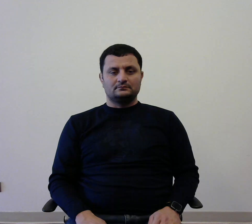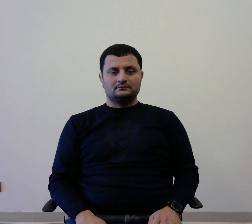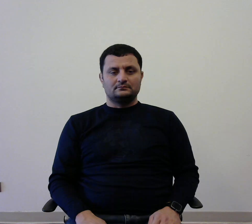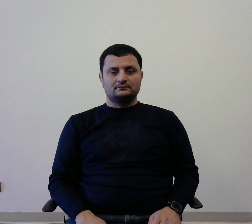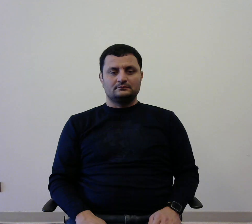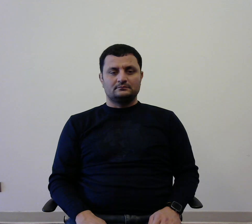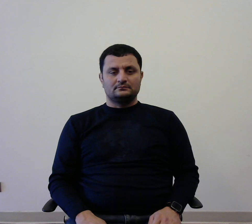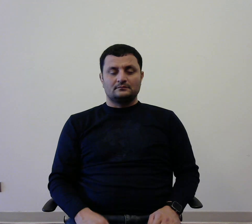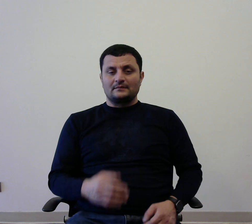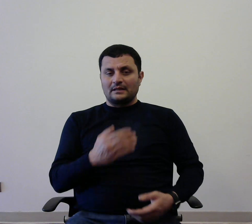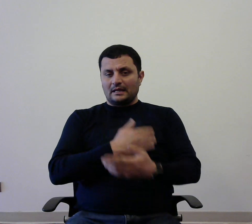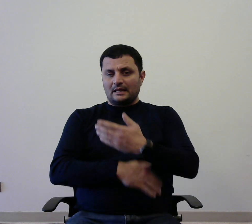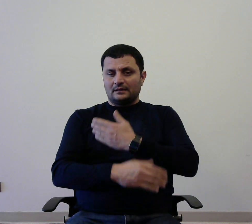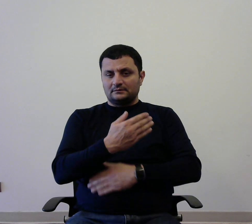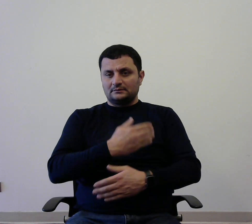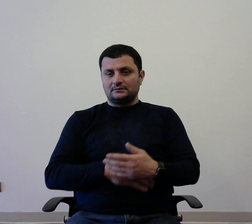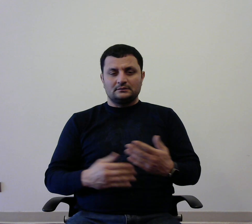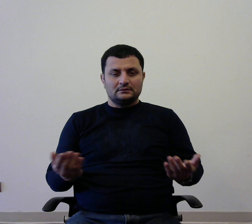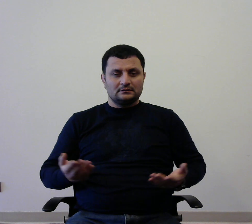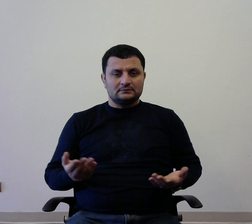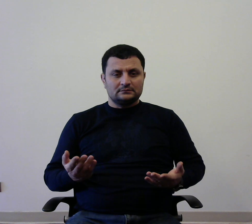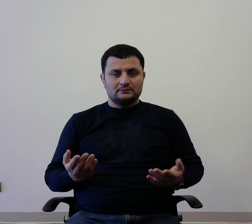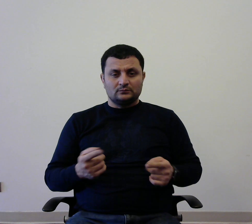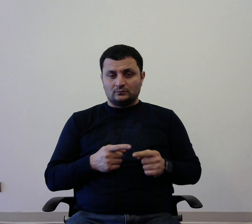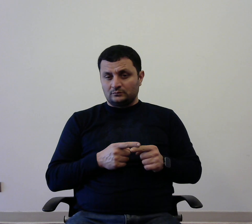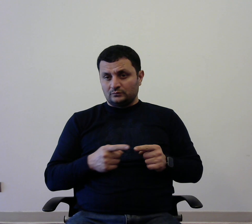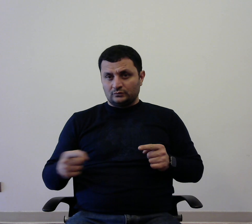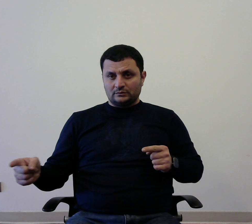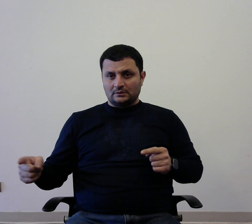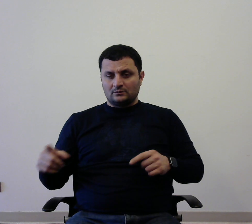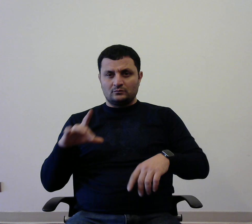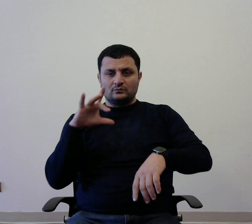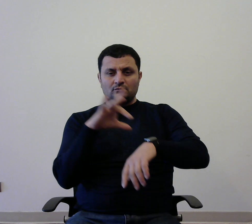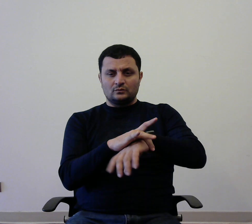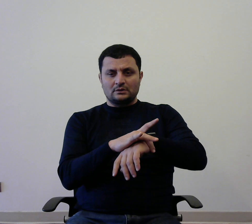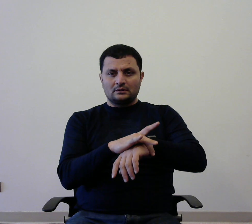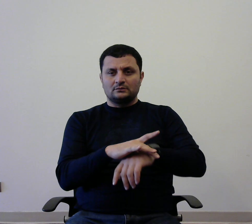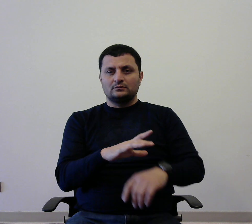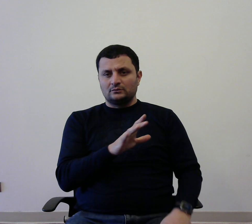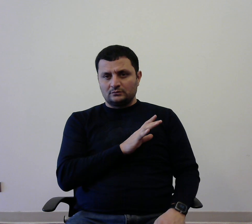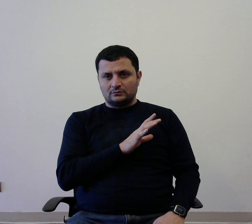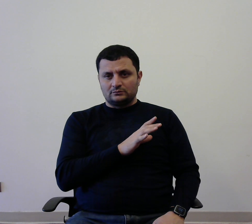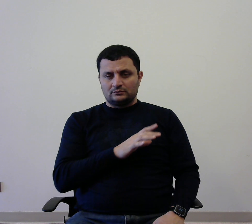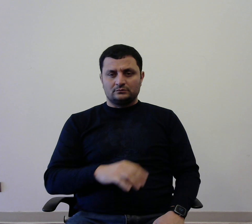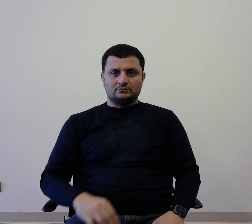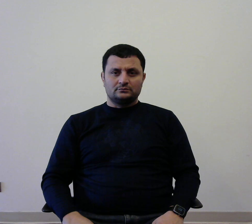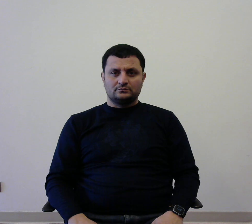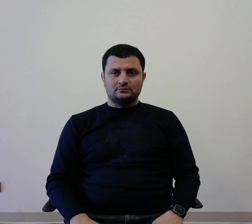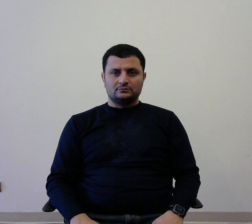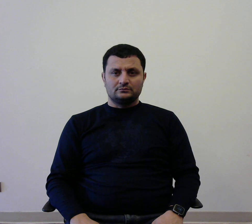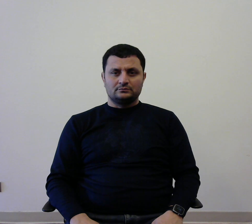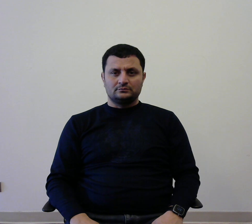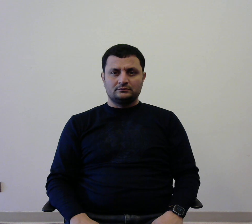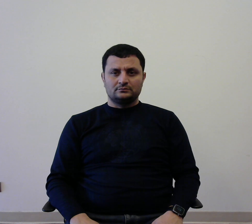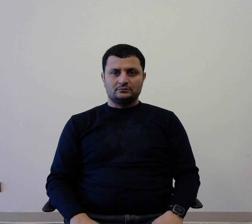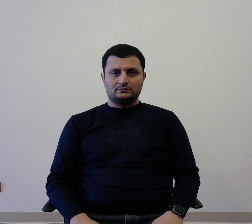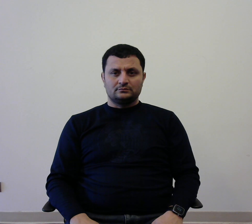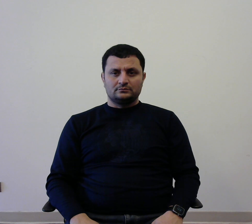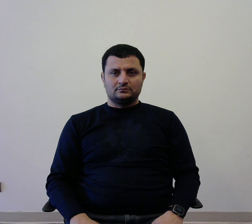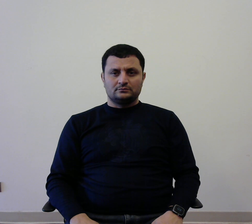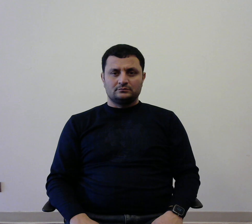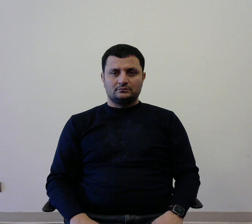Əlillik hansı müddətə müəyyən olunur?